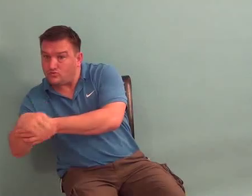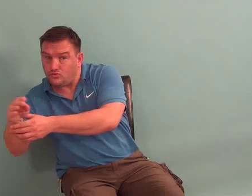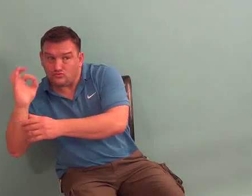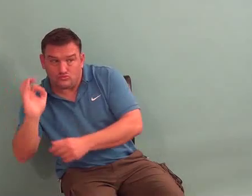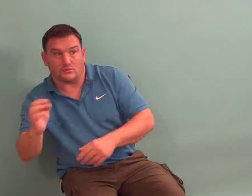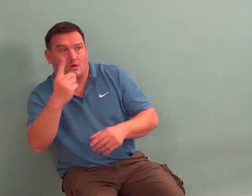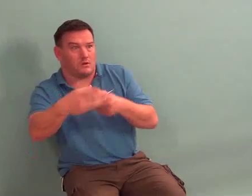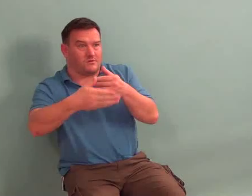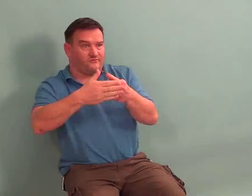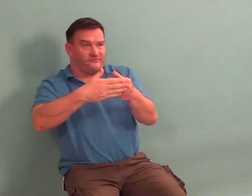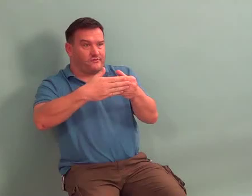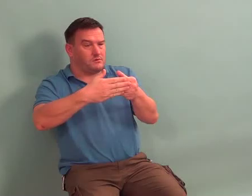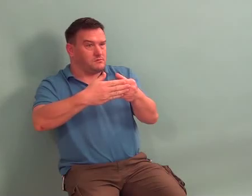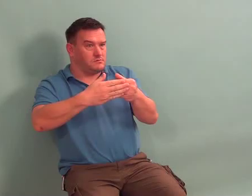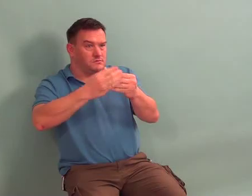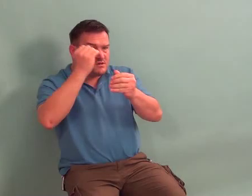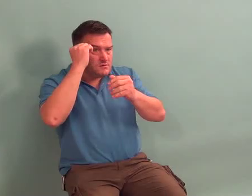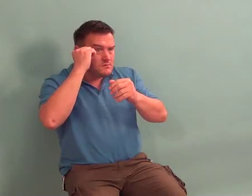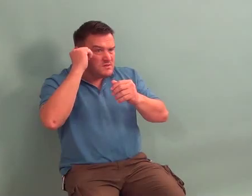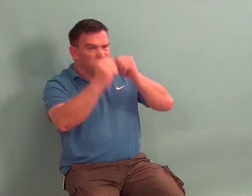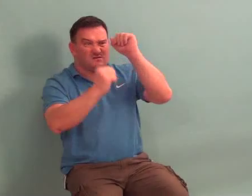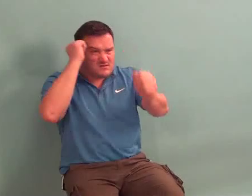Walą mocno w jedne drzwi.